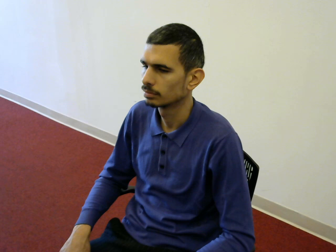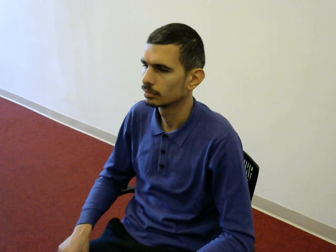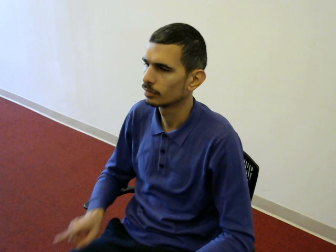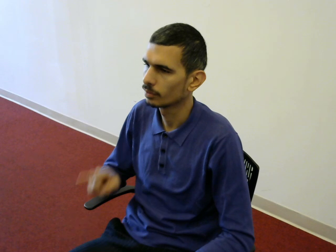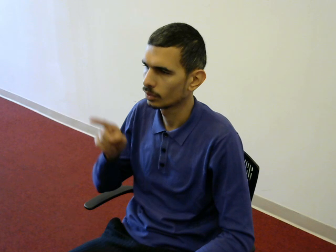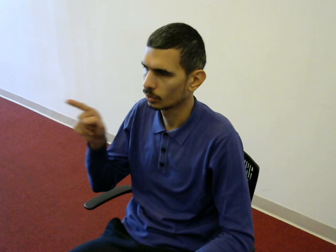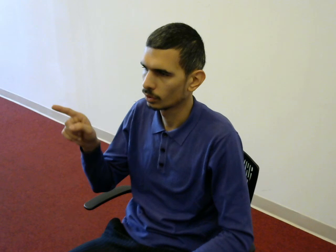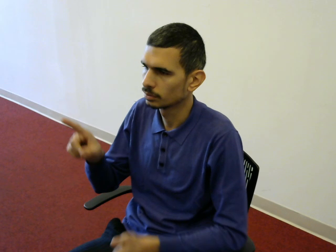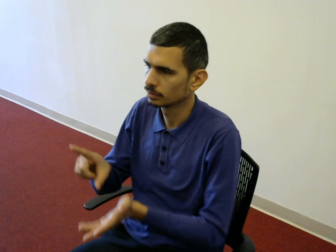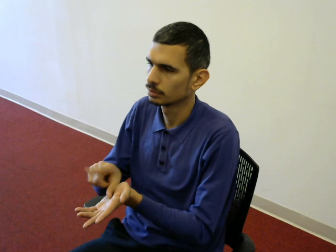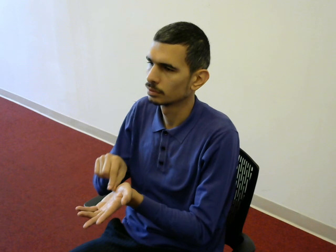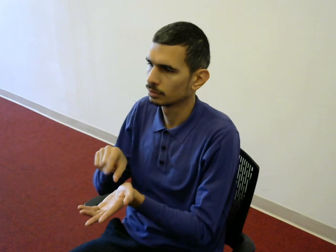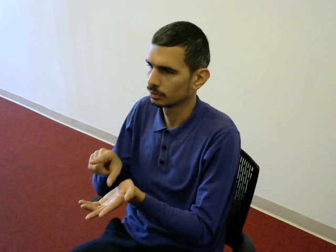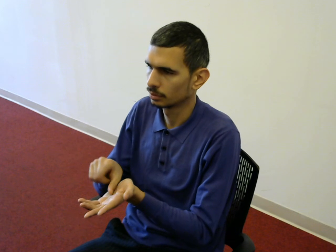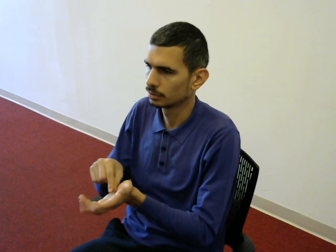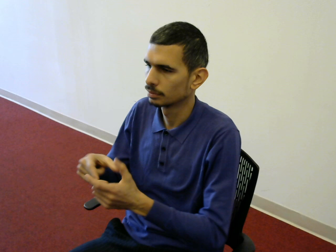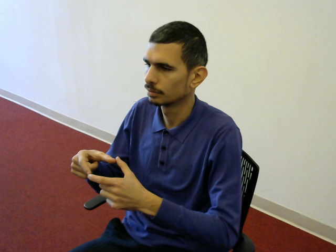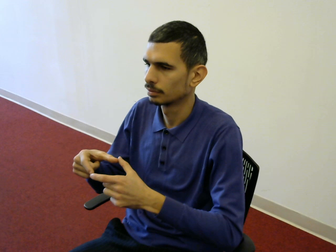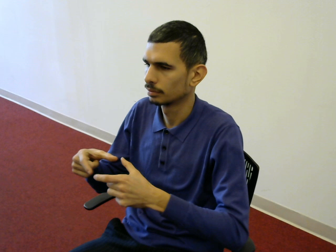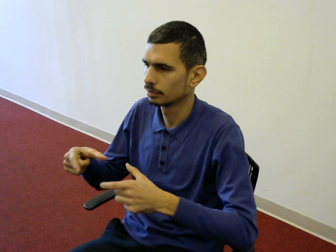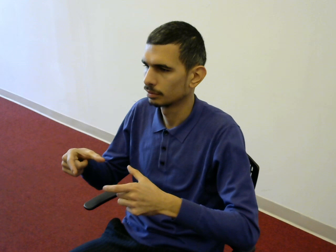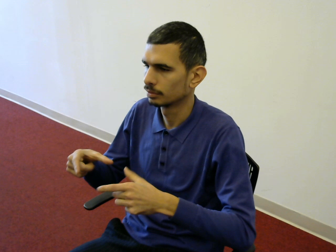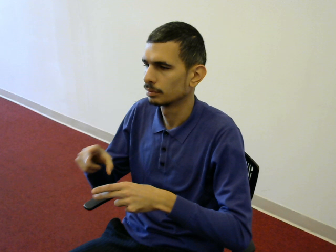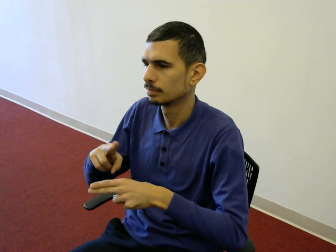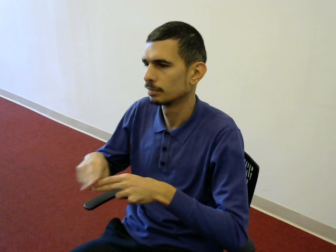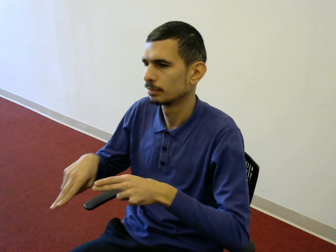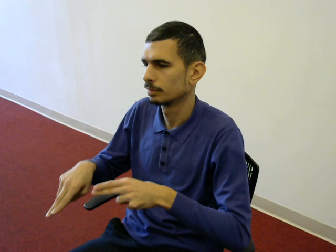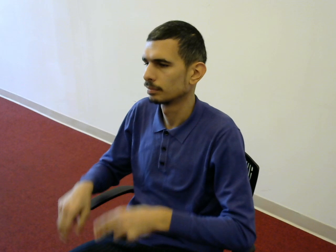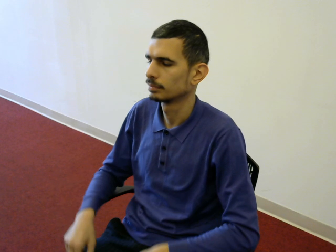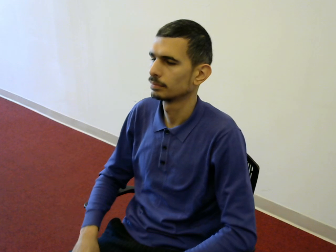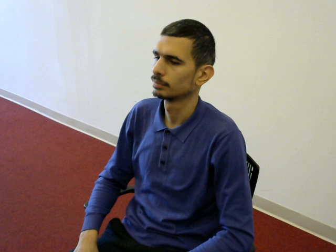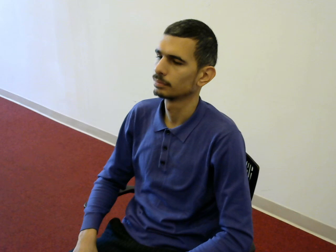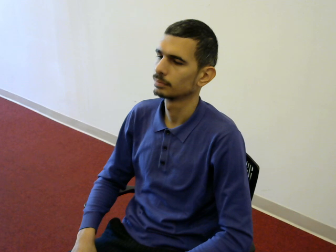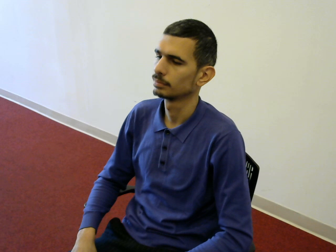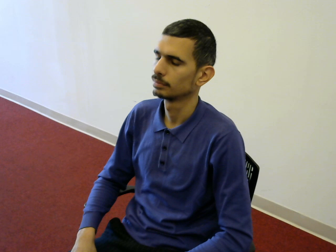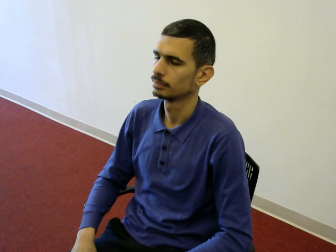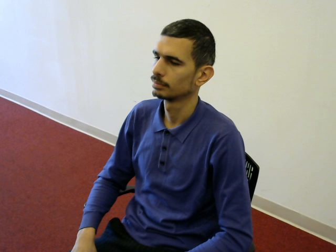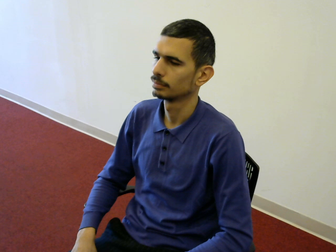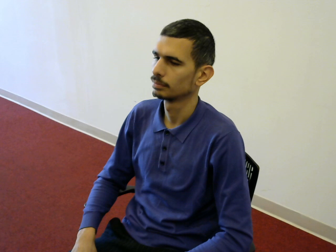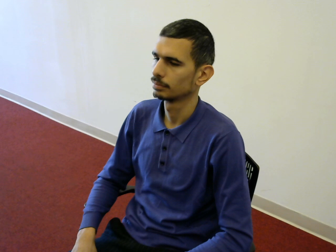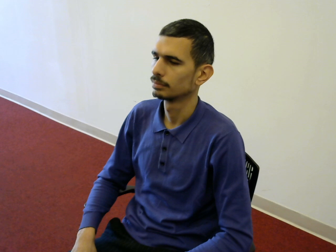O pensiya kartını itirib